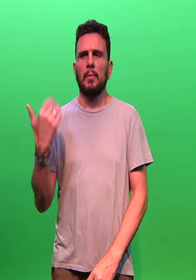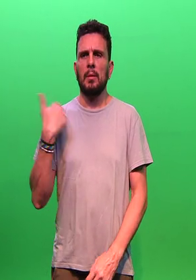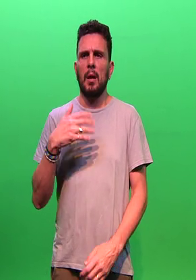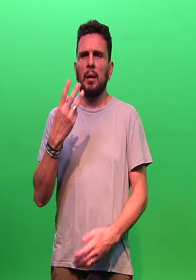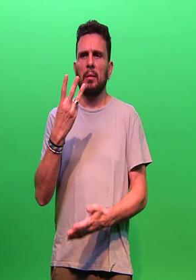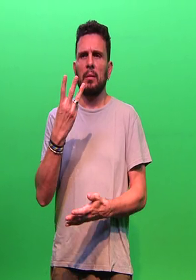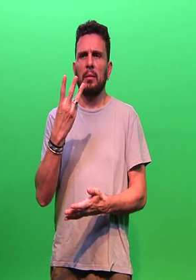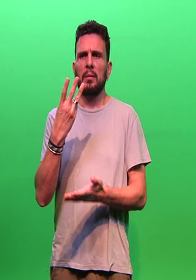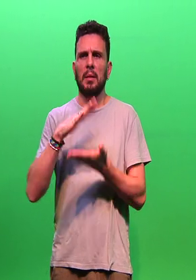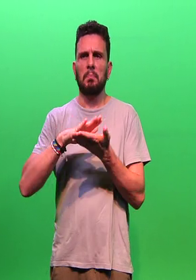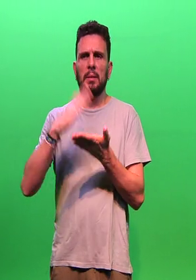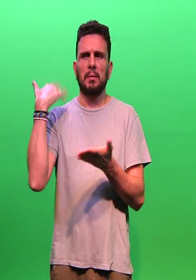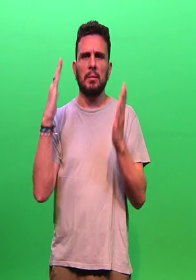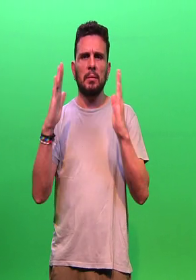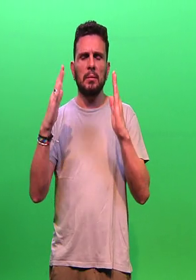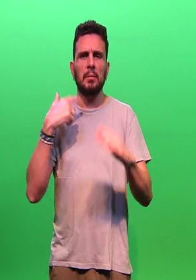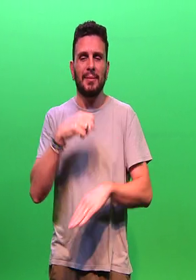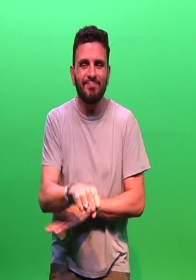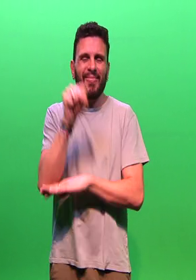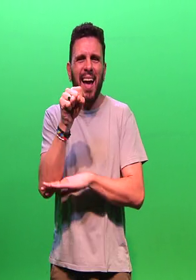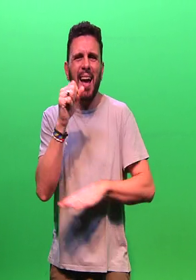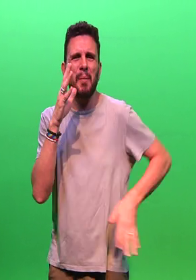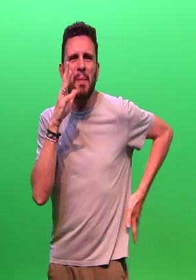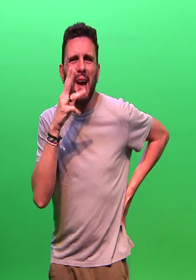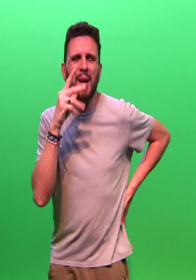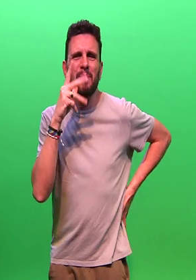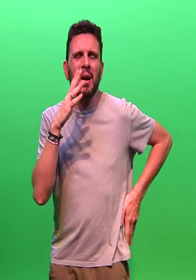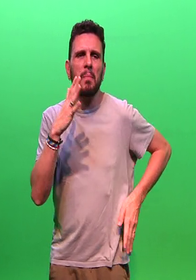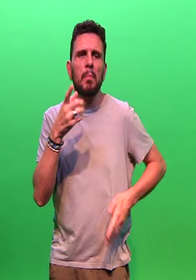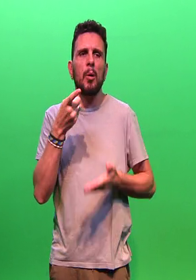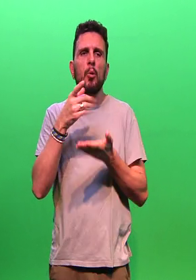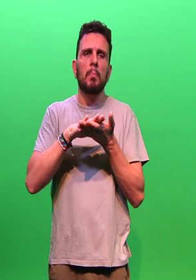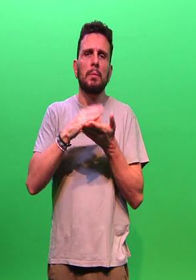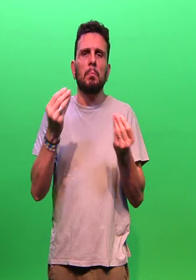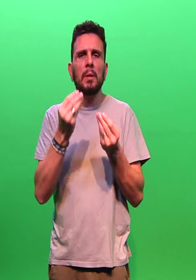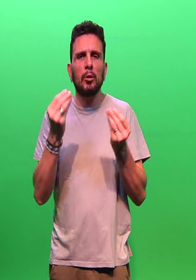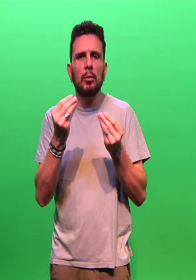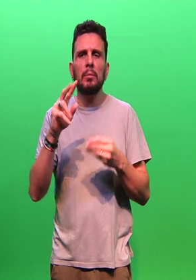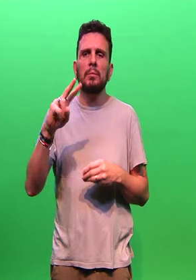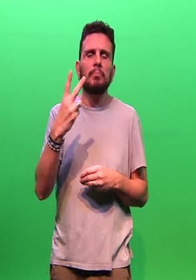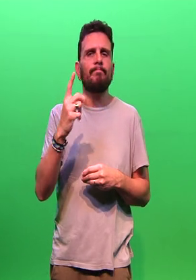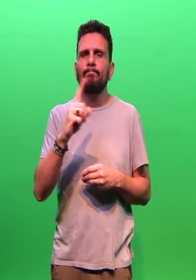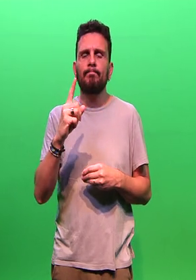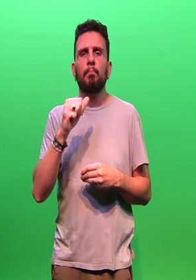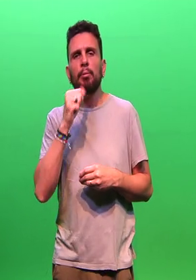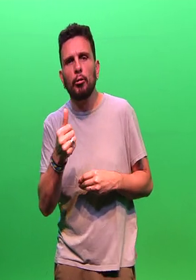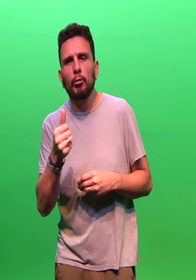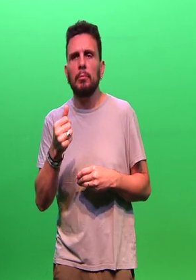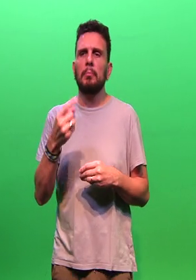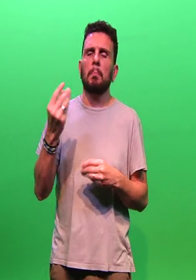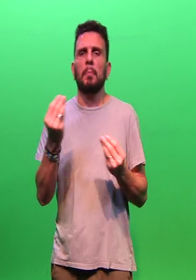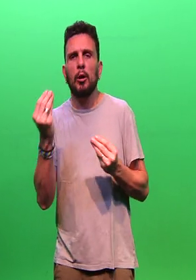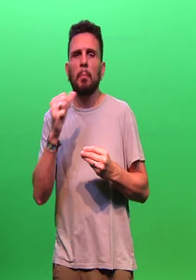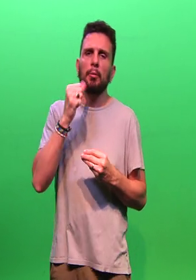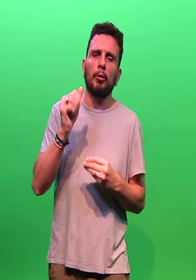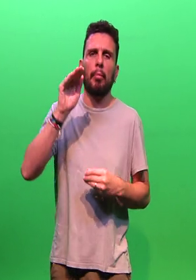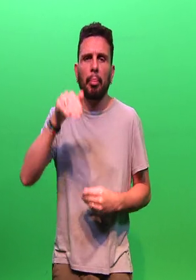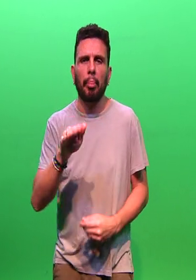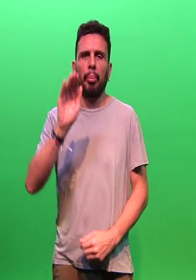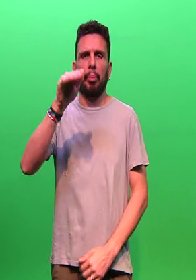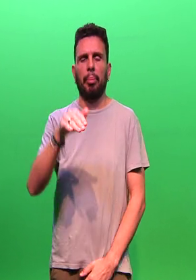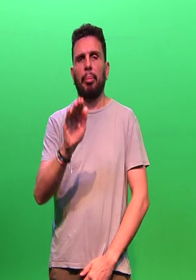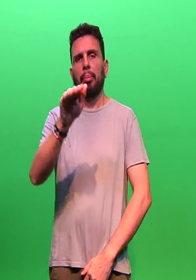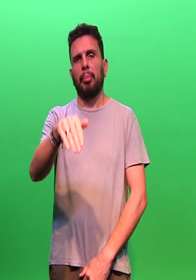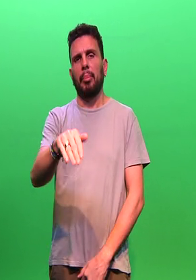Fa tres mesos em vaig incorporar i em va fer mal l'esquena, però després d'un mes vaig sentir que millorava, el segon mes vaig anar a pitjor, i he anat a millor i a pitjor, és variable.